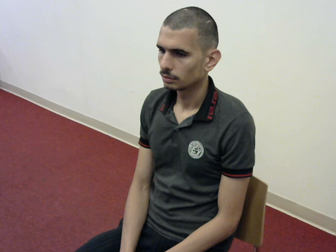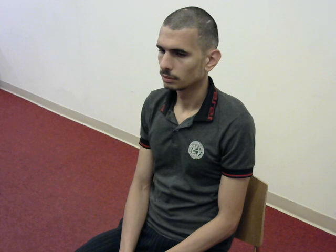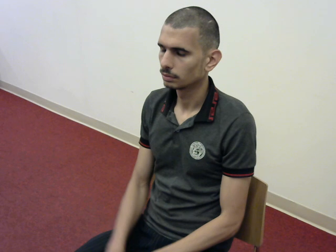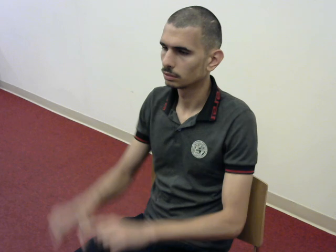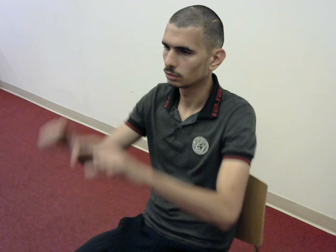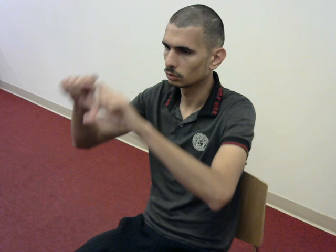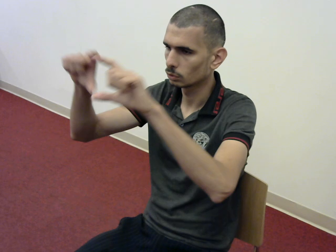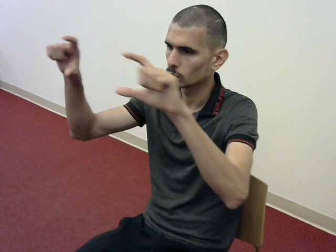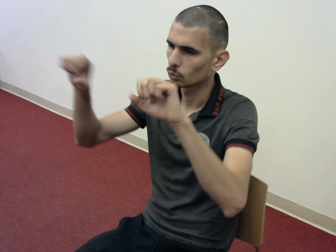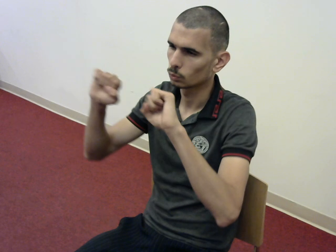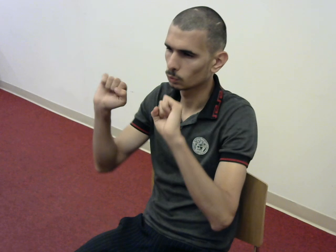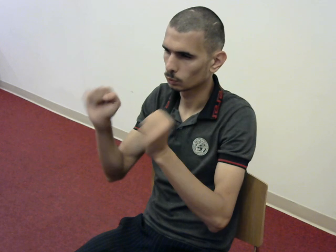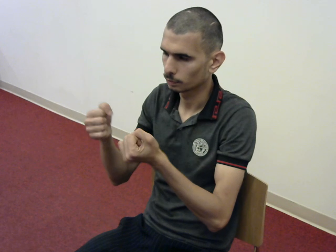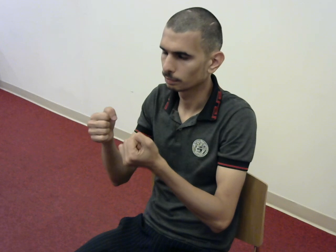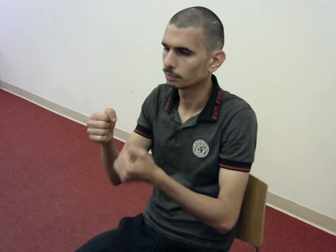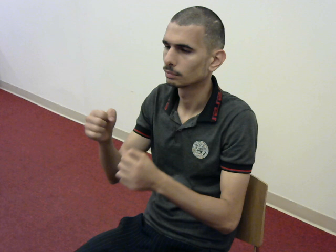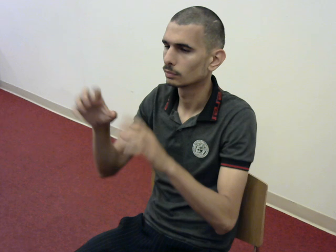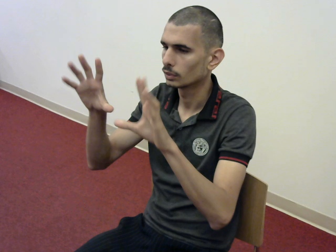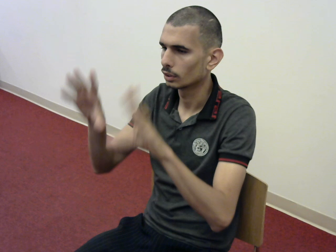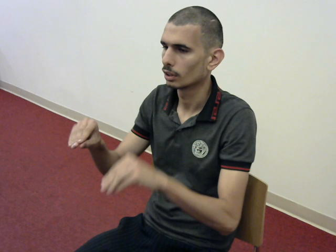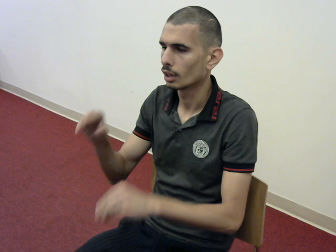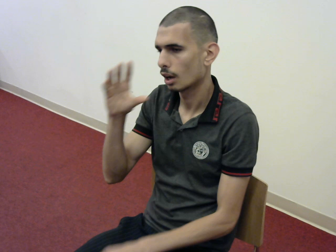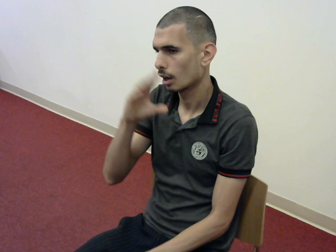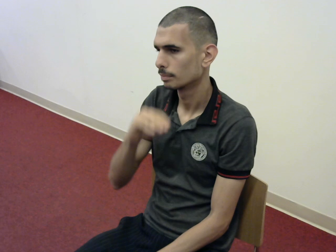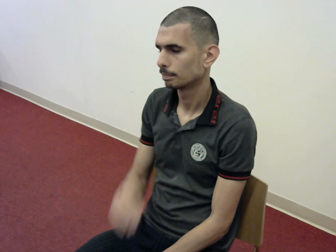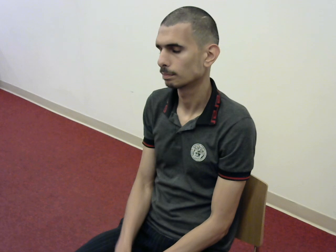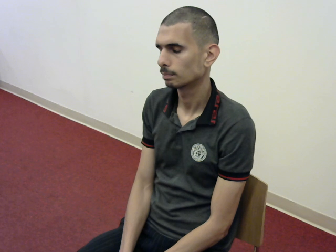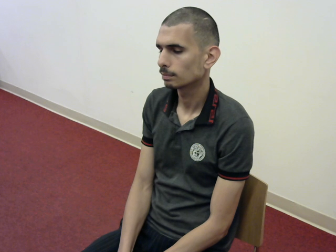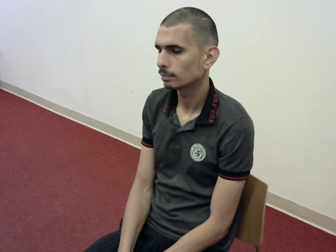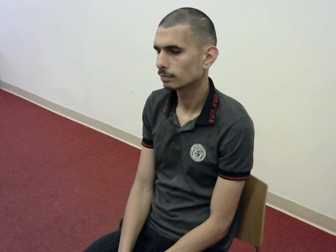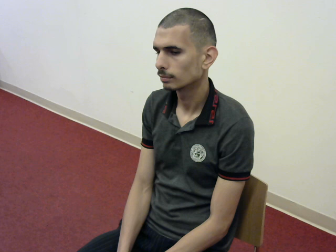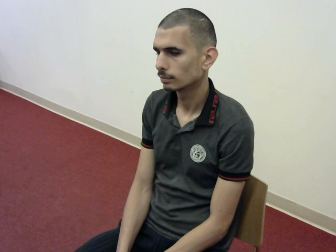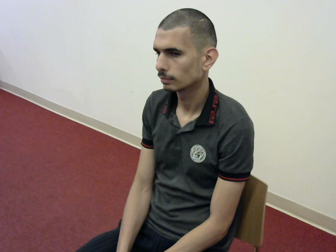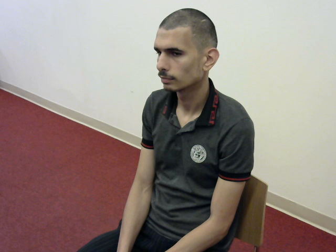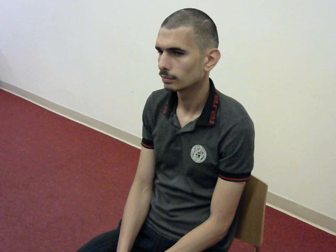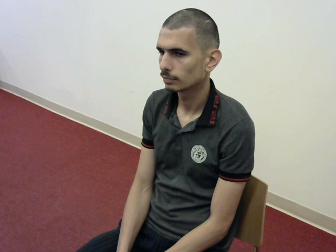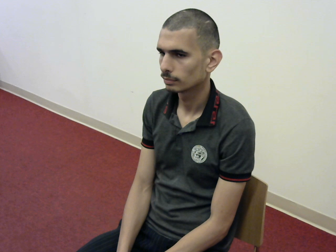Kondisioneri söndürə bilərsinizmi?